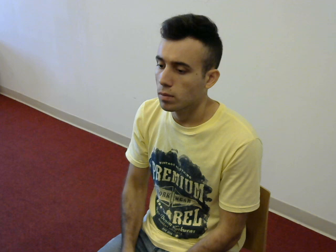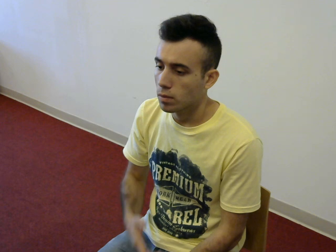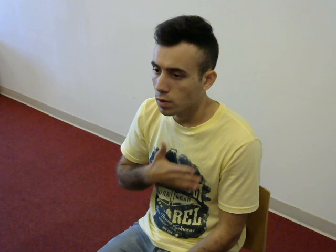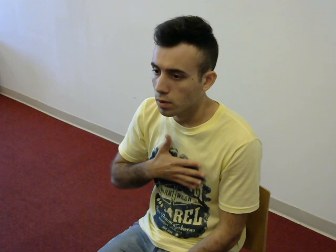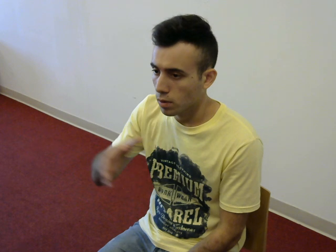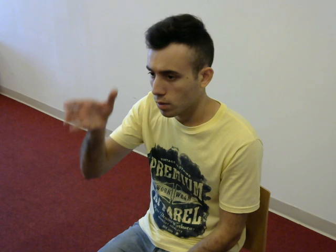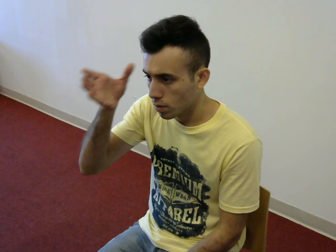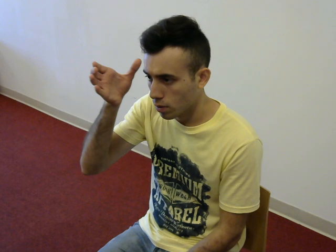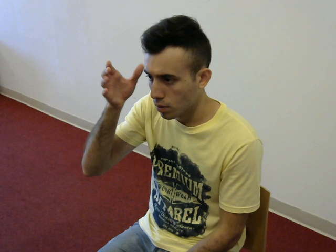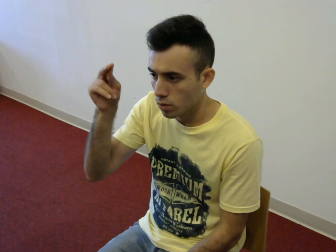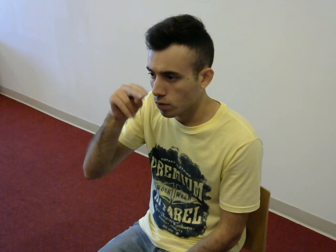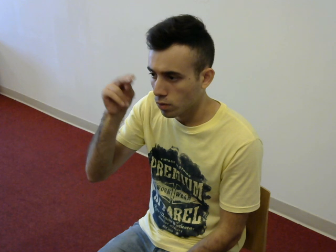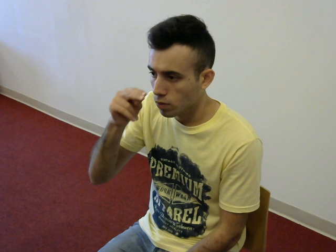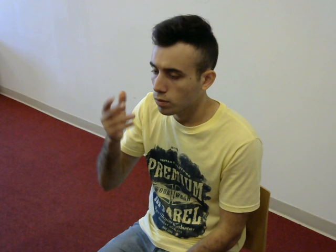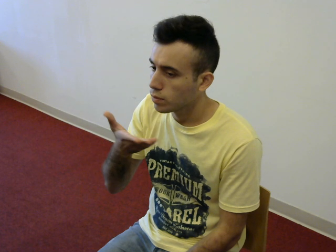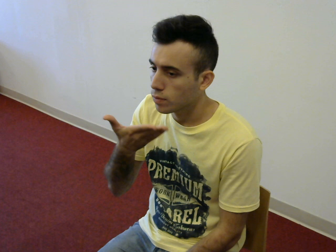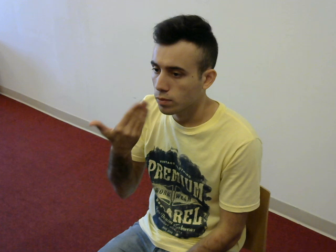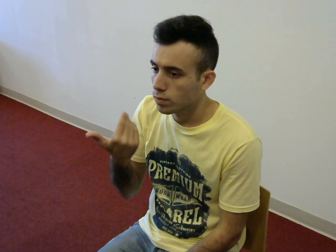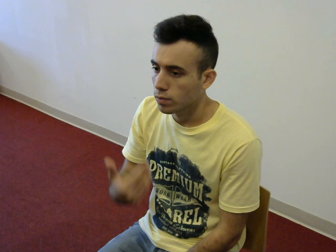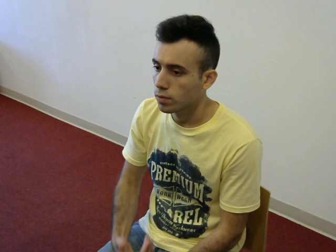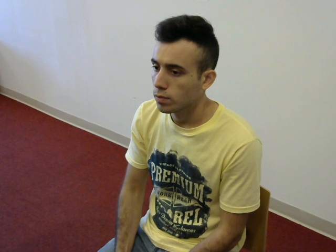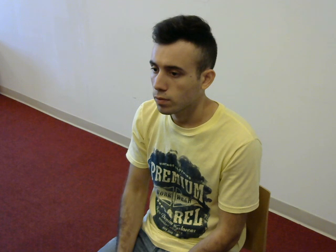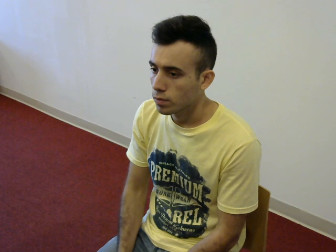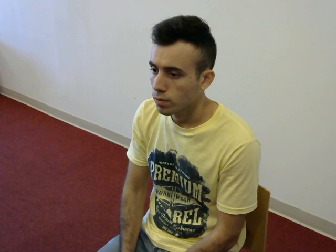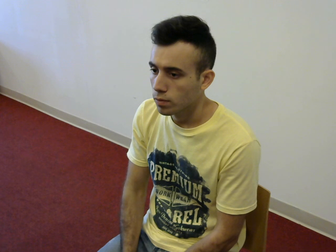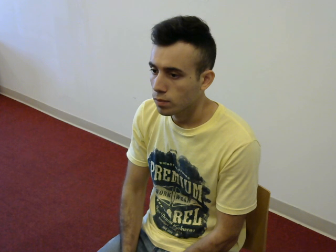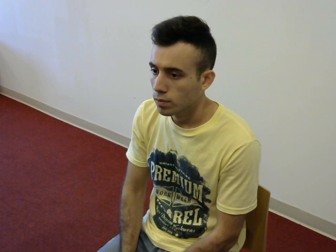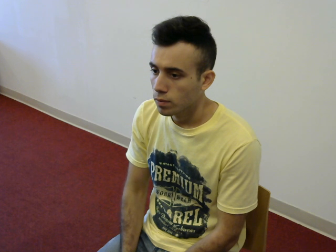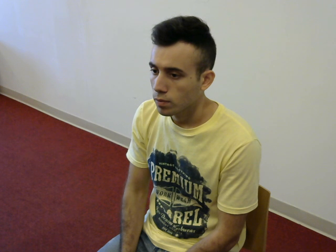Mənim ali təhsilim yoxdur